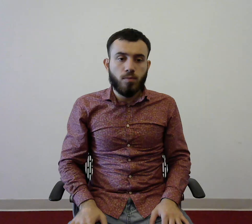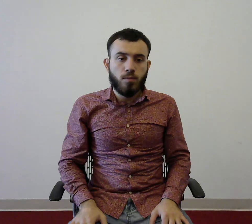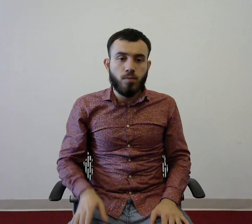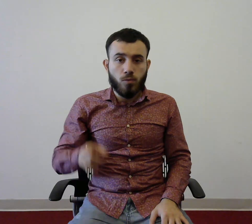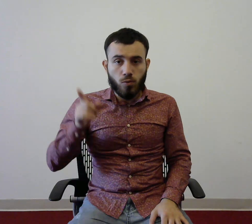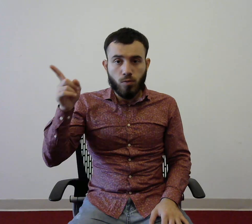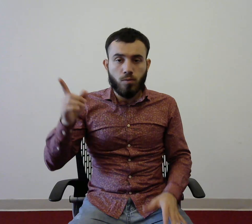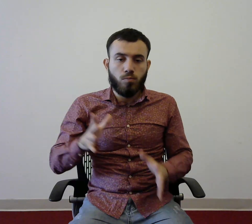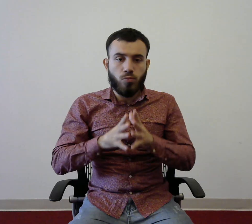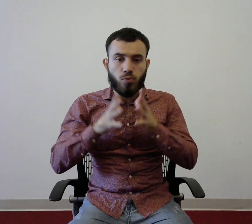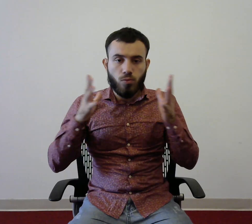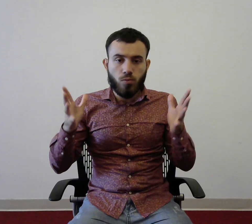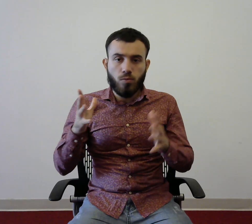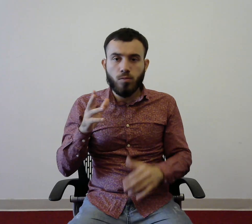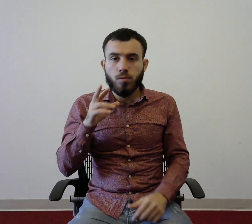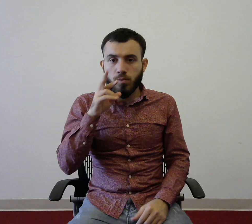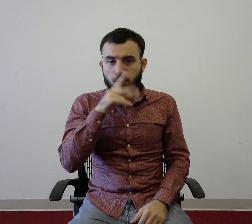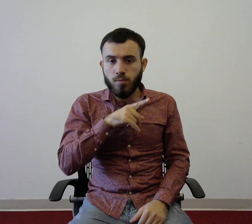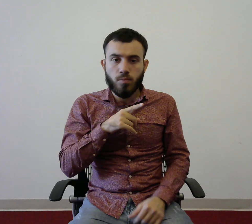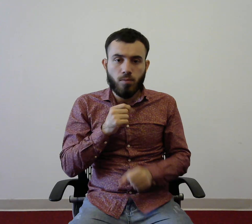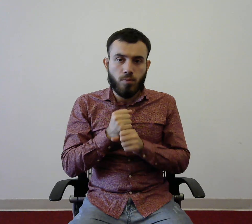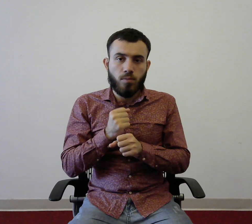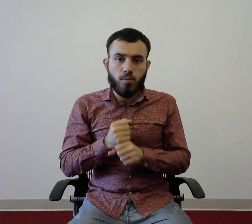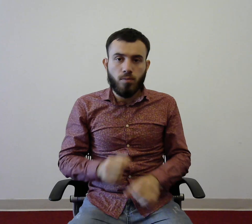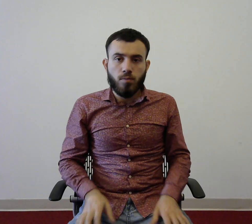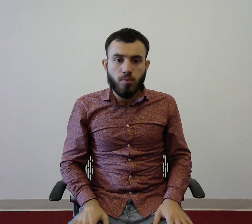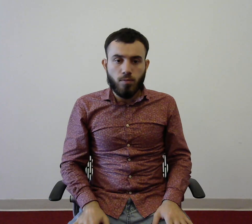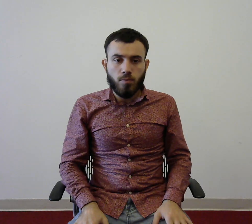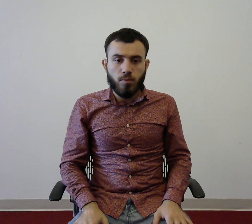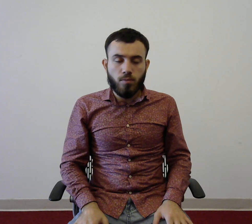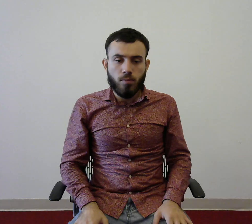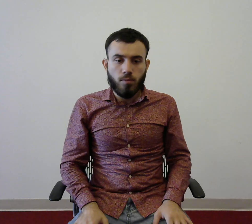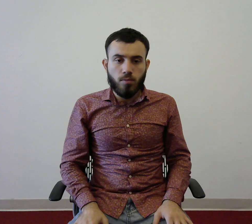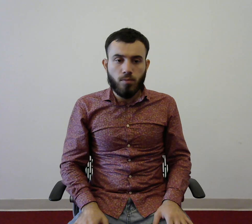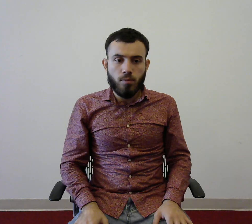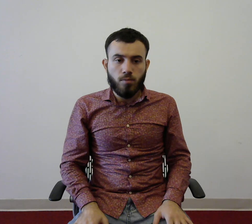O böyük səhv edib